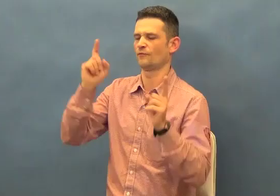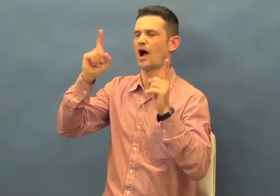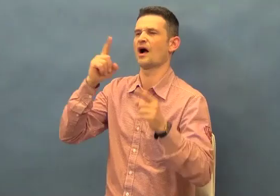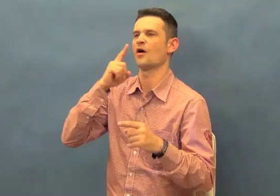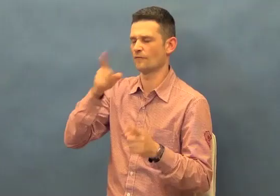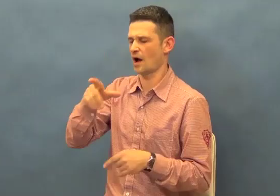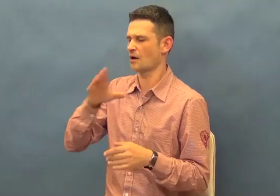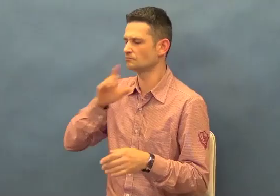Uwaga.